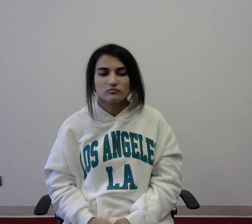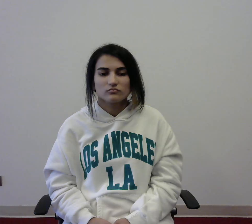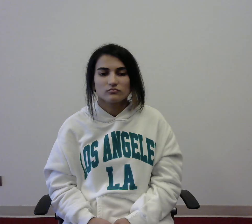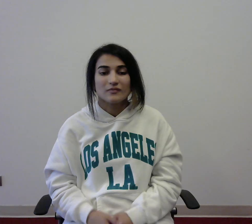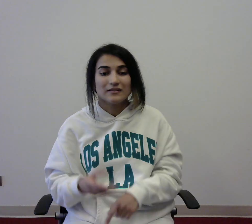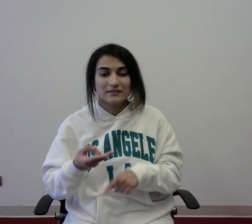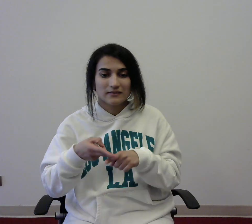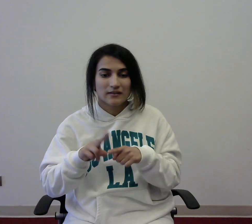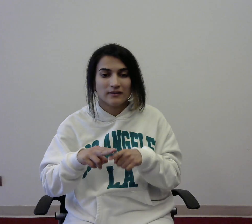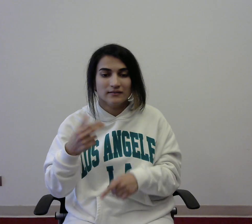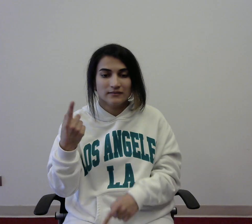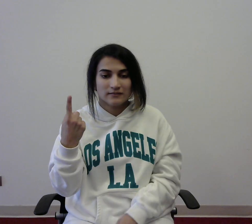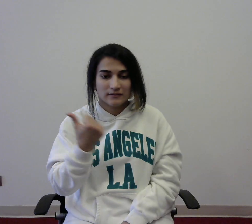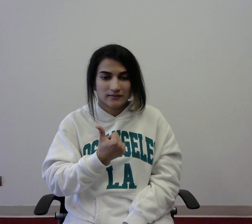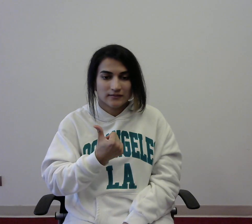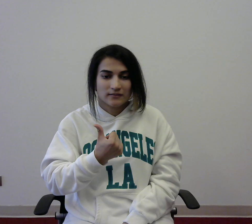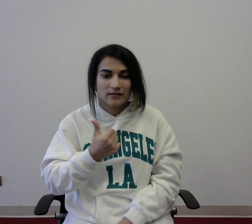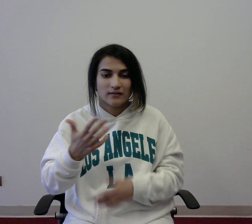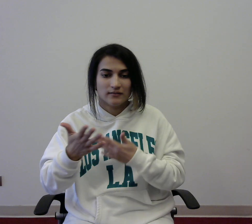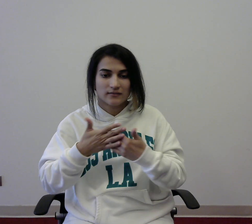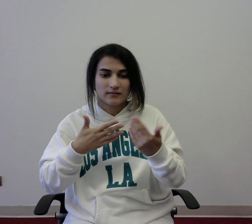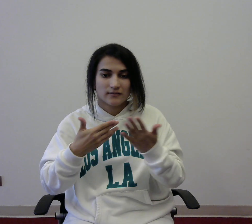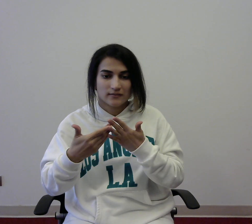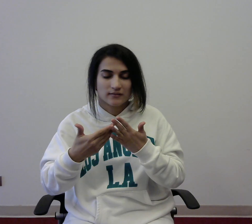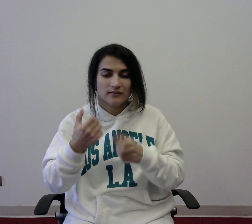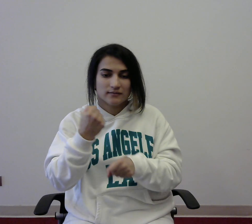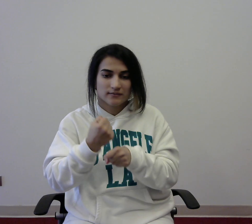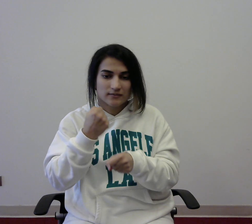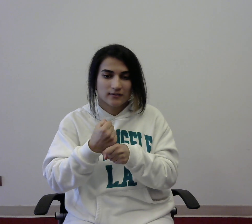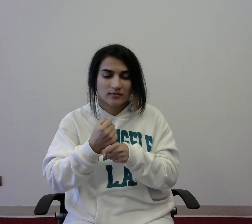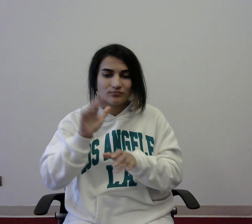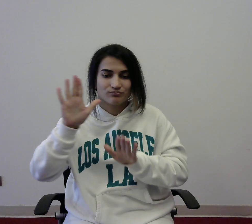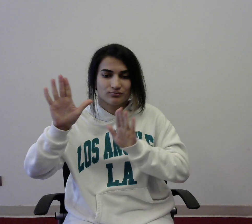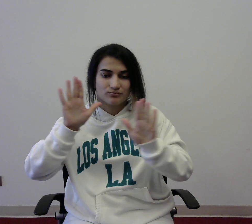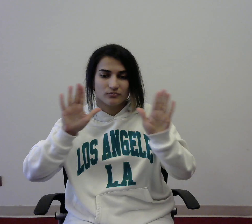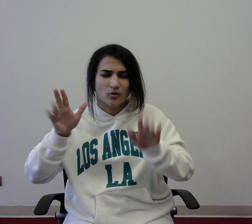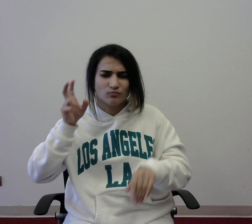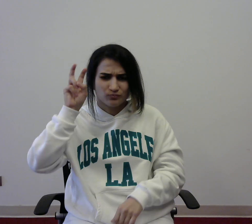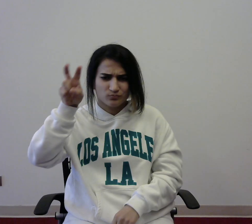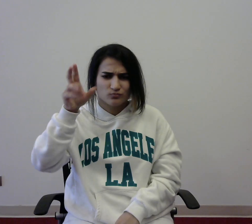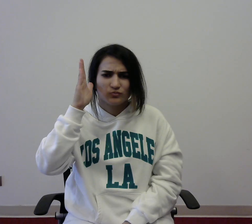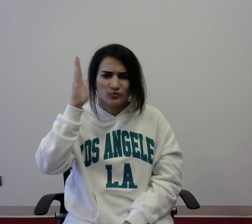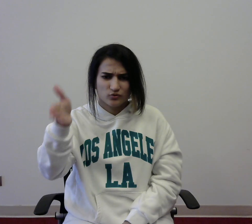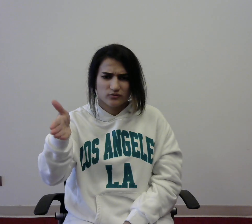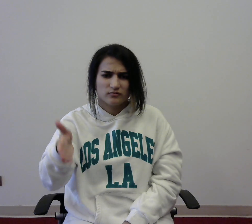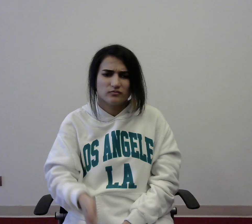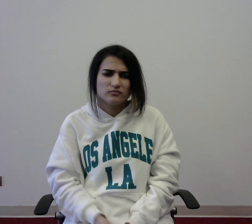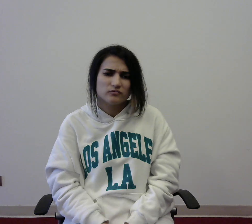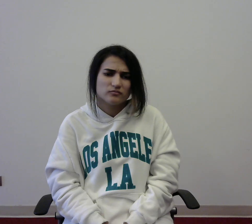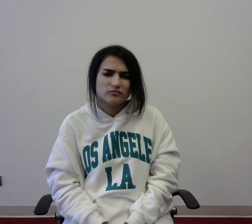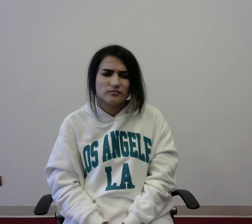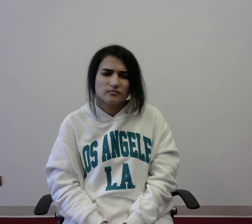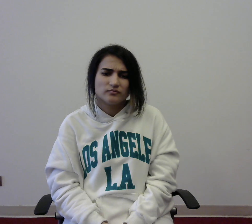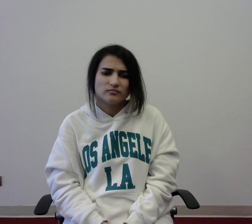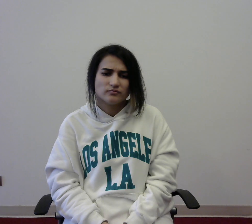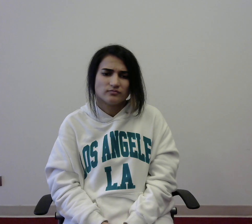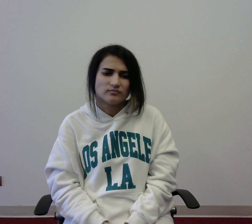Bu həftə əl işləri sərgisinə gedəcəm